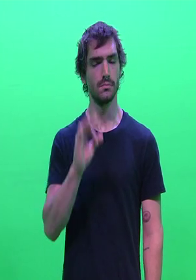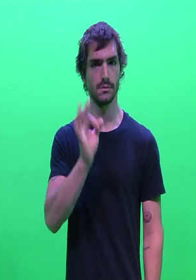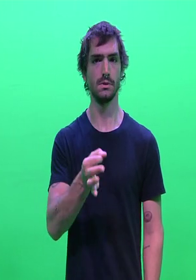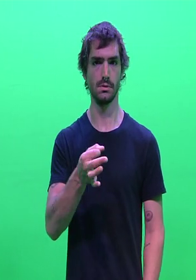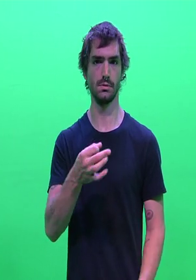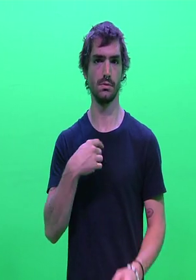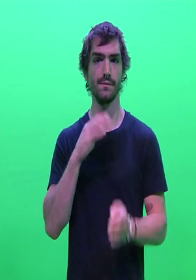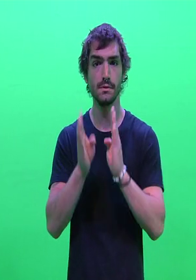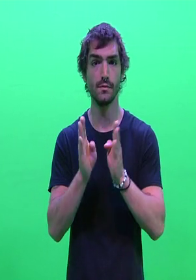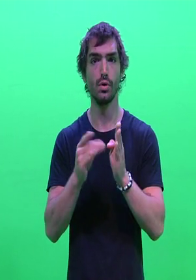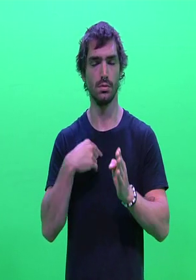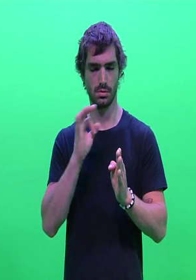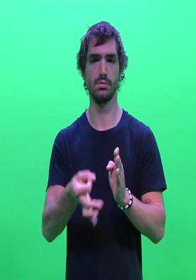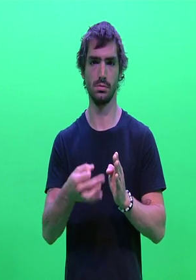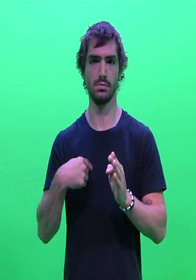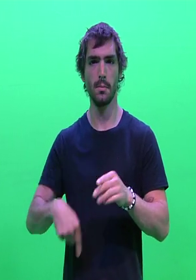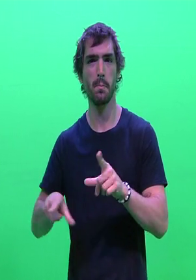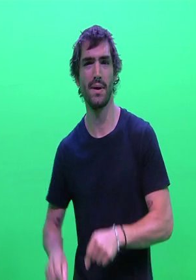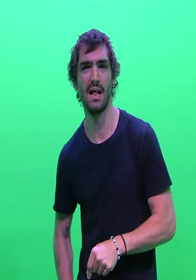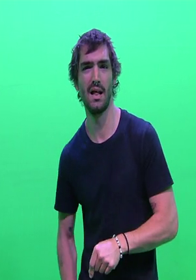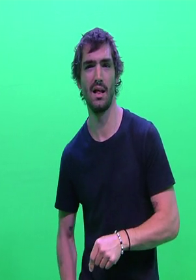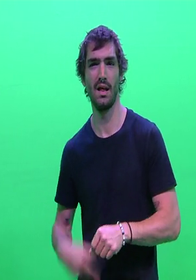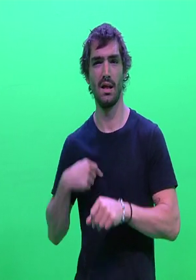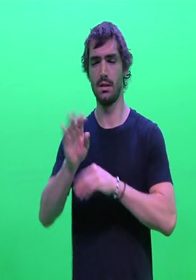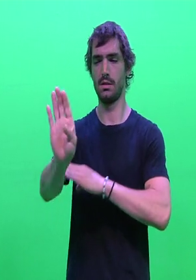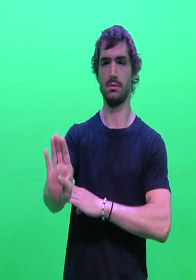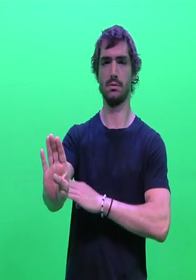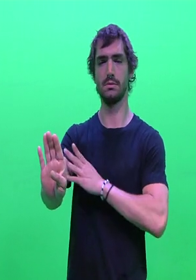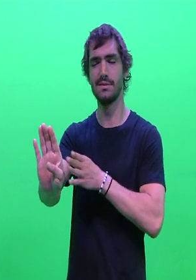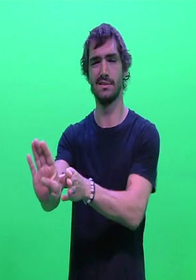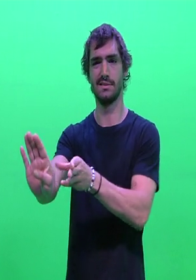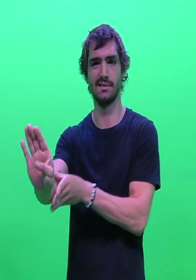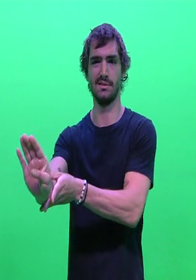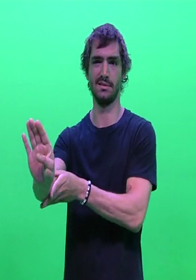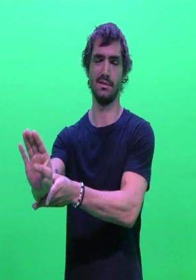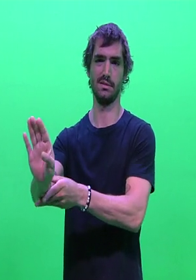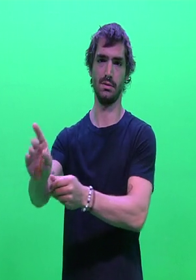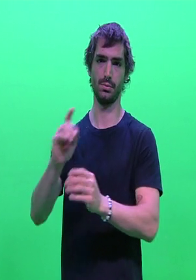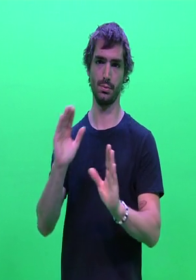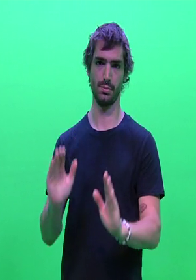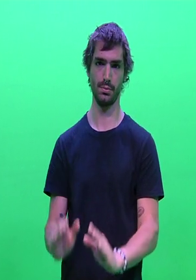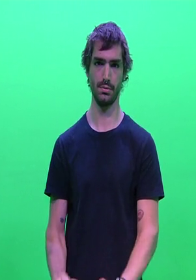Sí, vaig a fisioteràpia, poso la cama recta i em fa massatges perquè la tingui menys inflada.